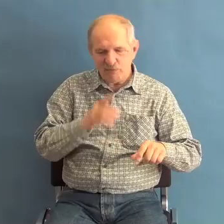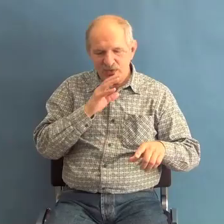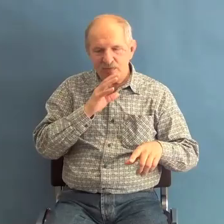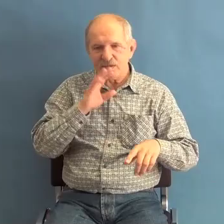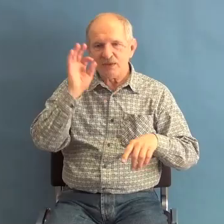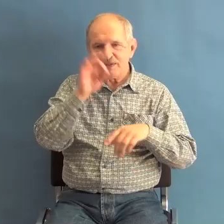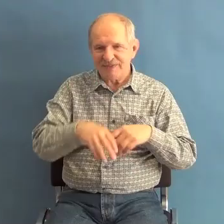Tak jakby chce zniszczyć.